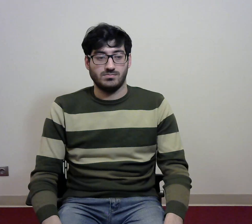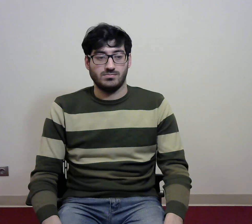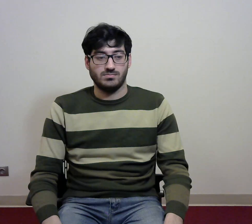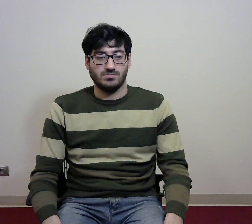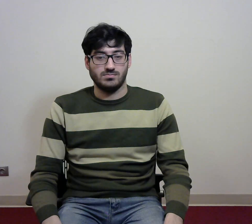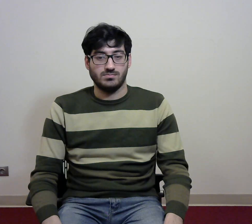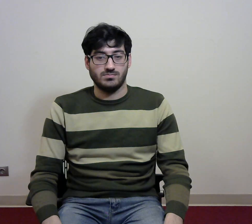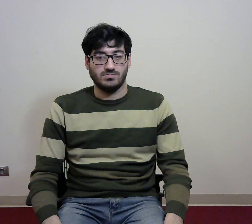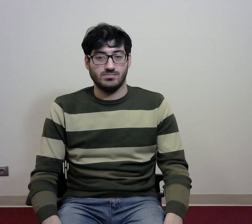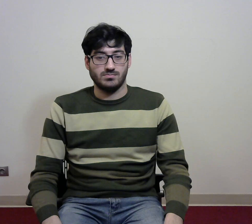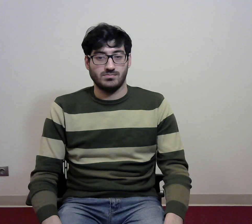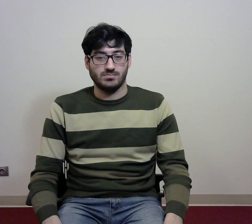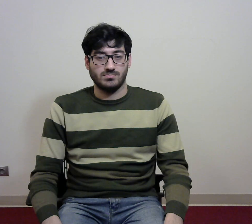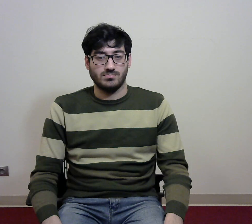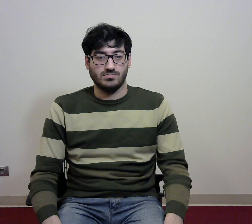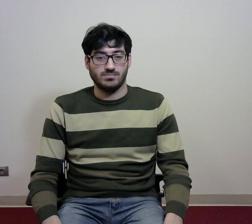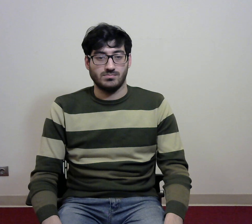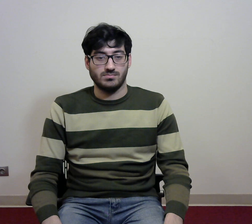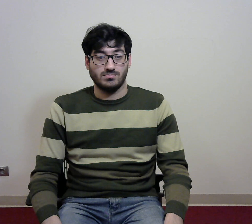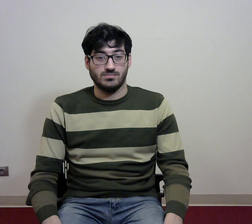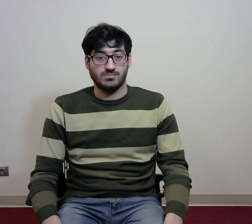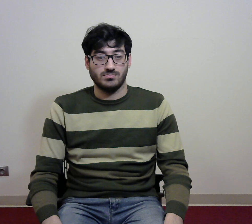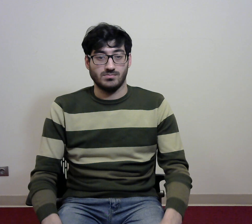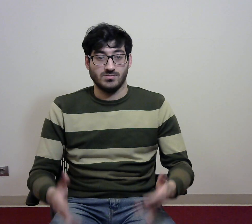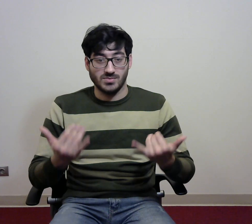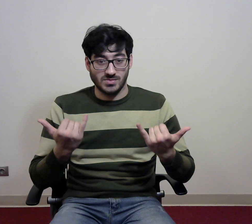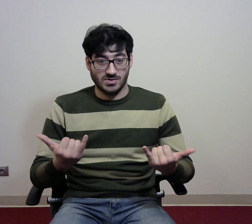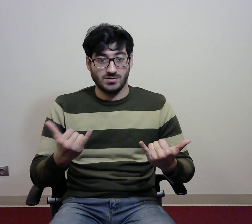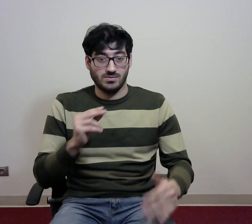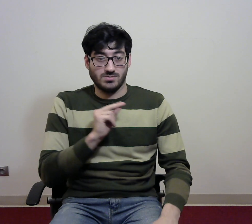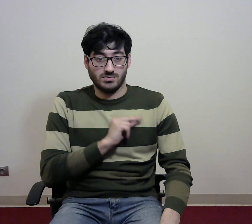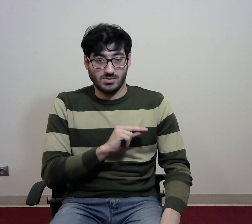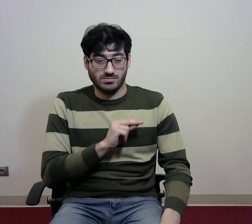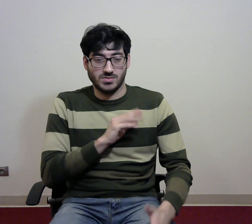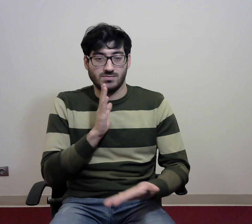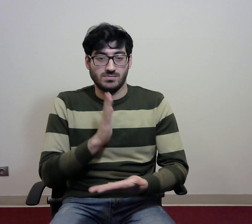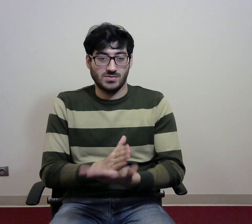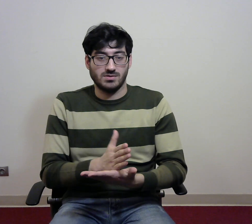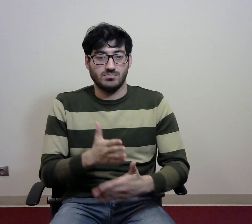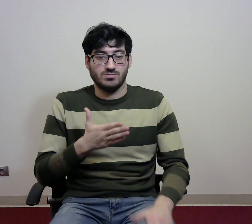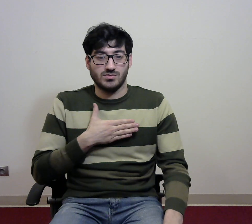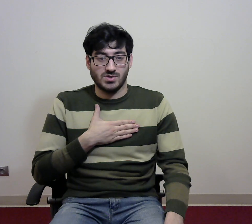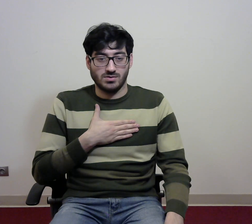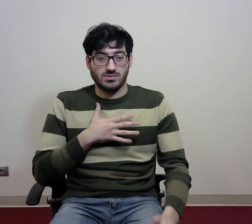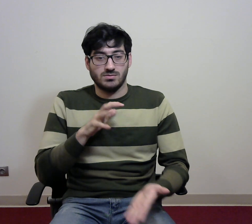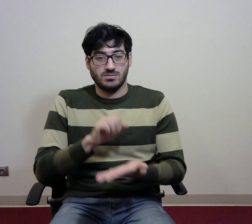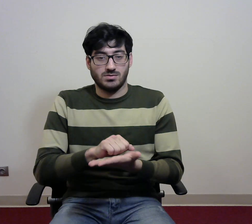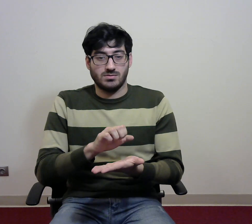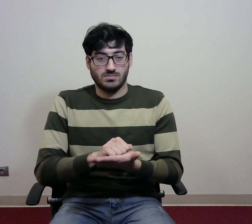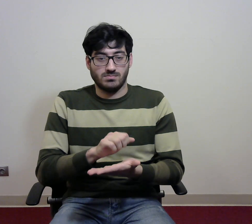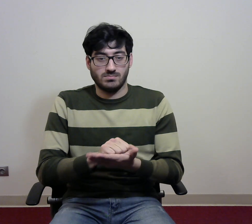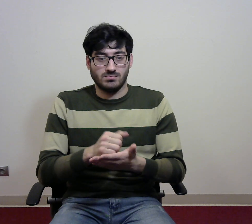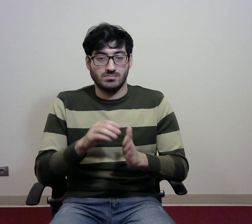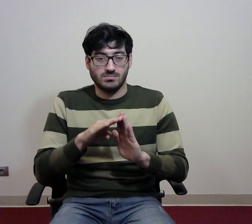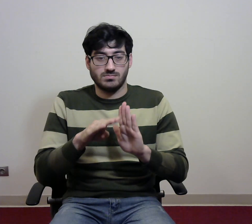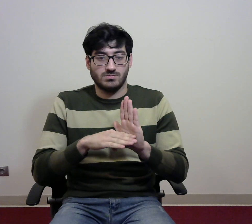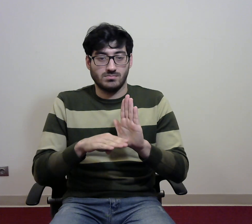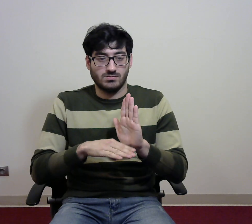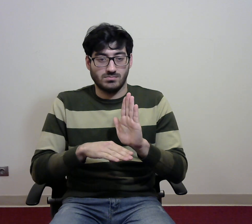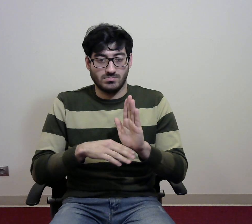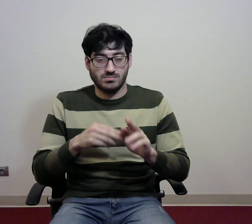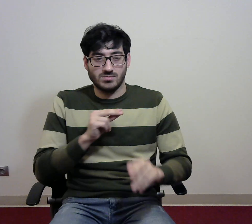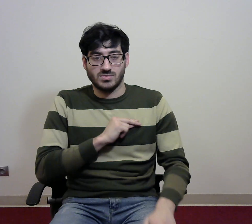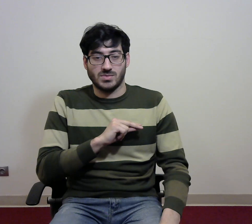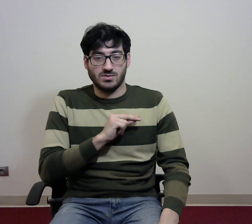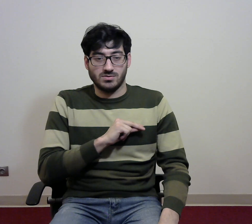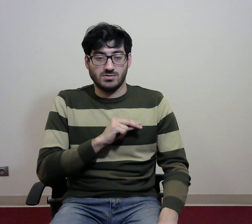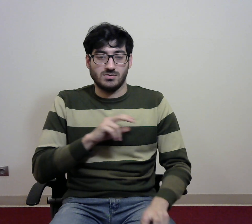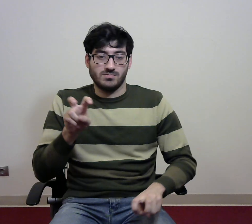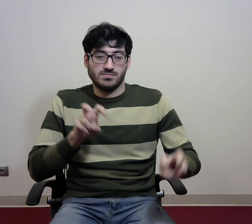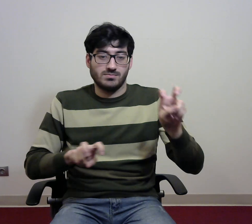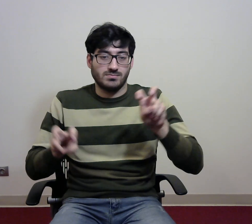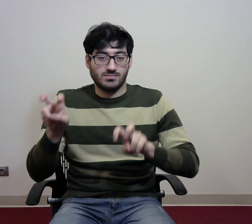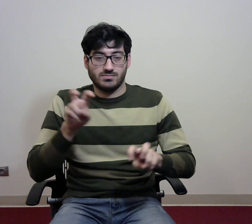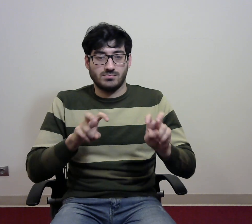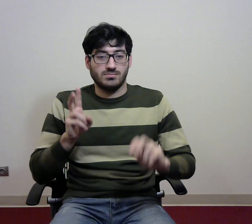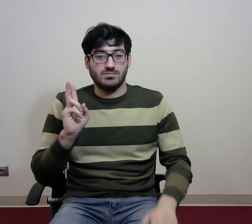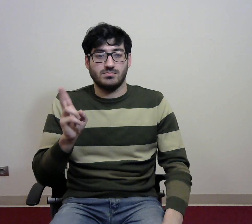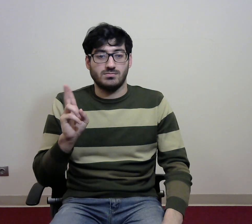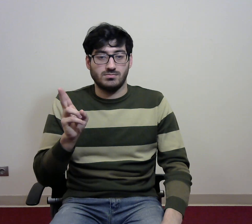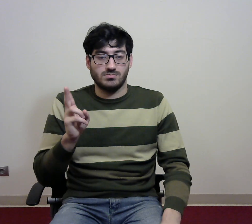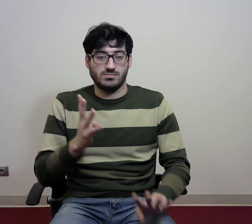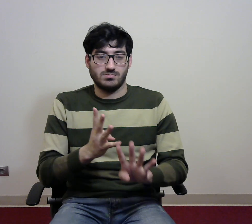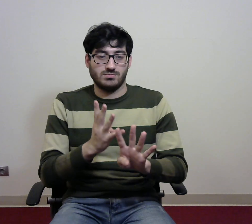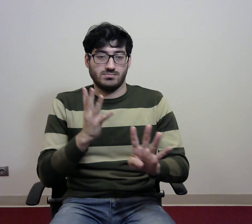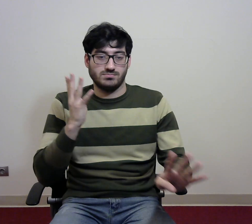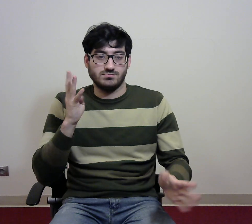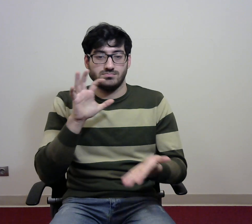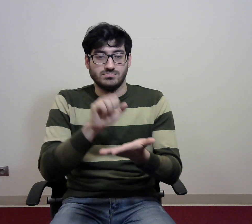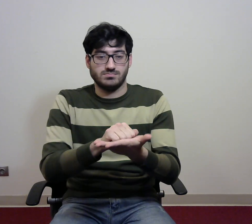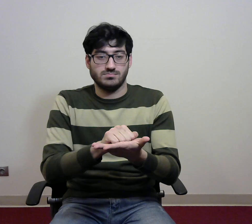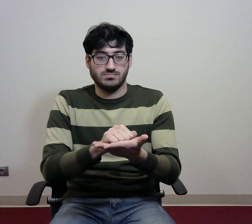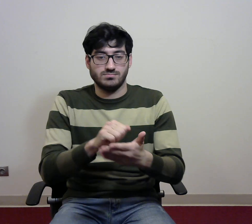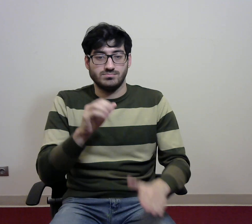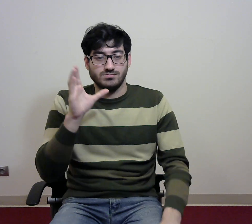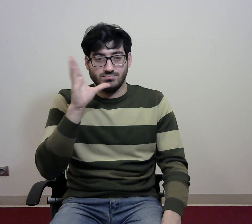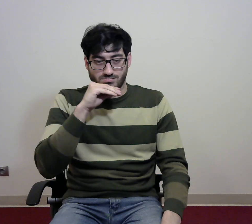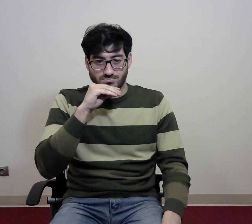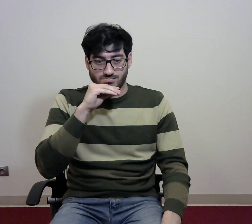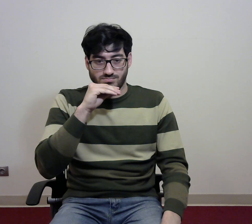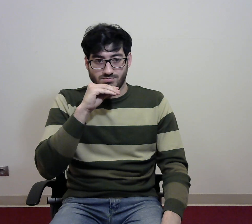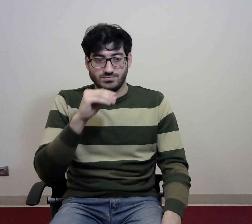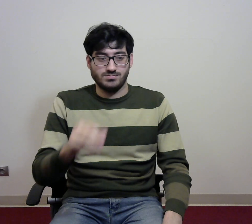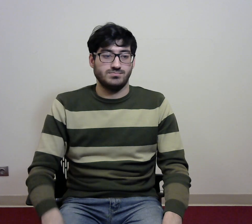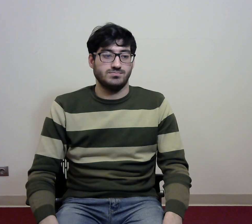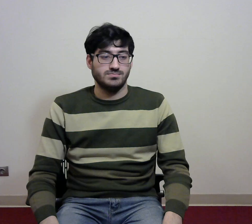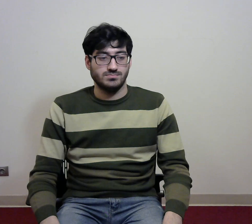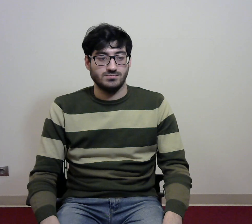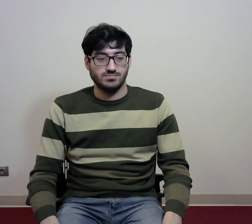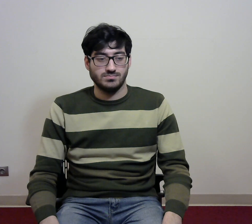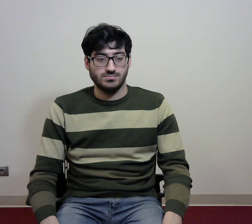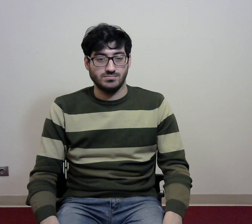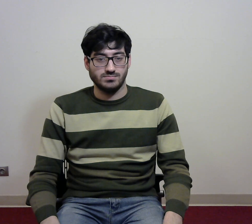İndi işim var, mən Məşğulluq sistemində iş axtaran kimi növbə tuta bilərəmmi?